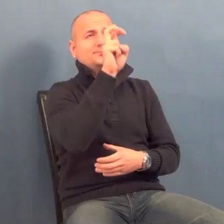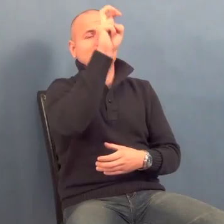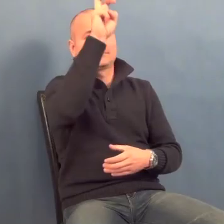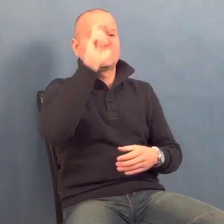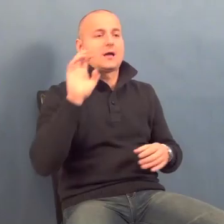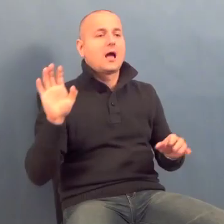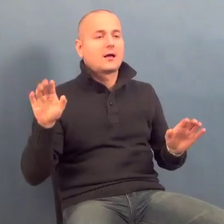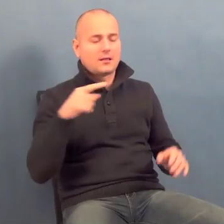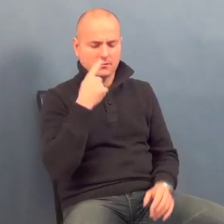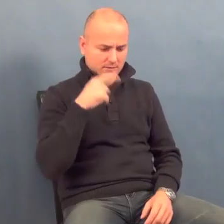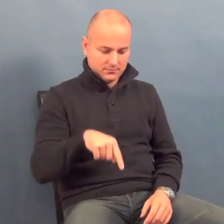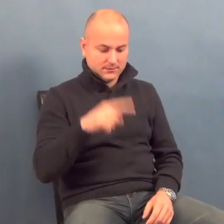Ptak zauważa to i wpada na pomysł.